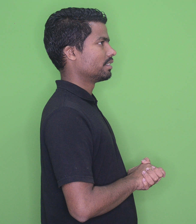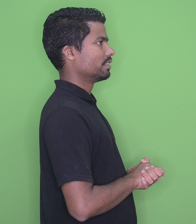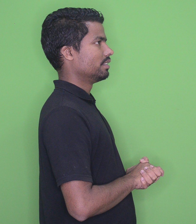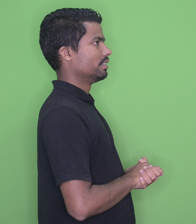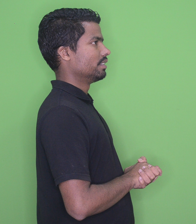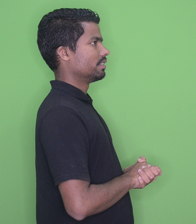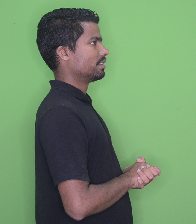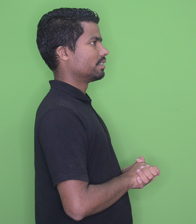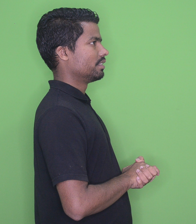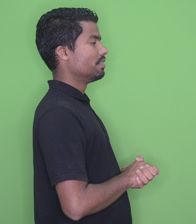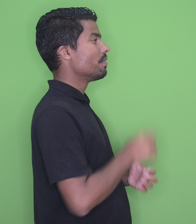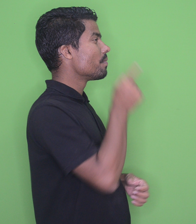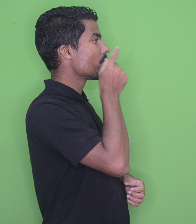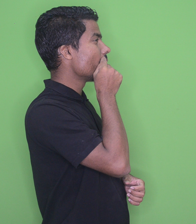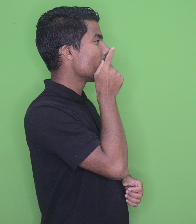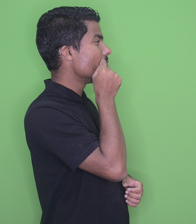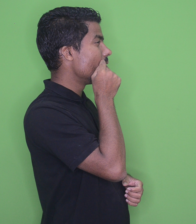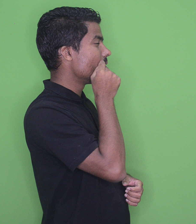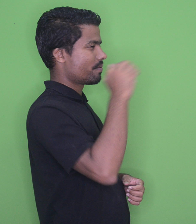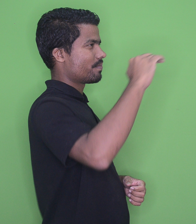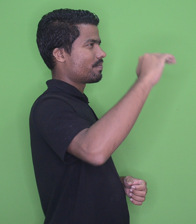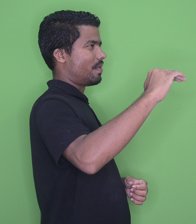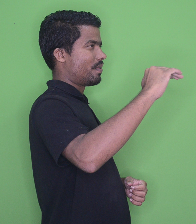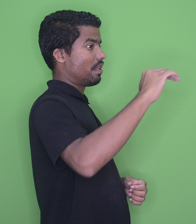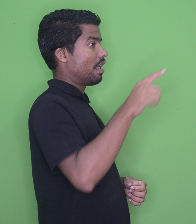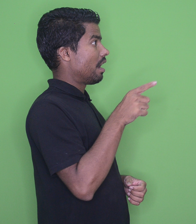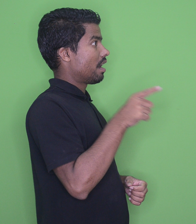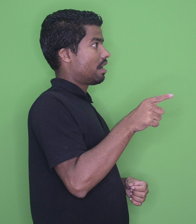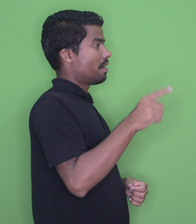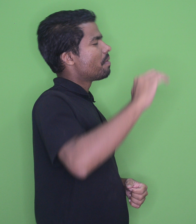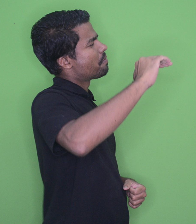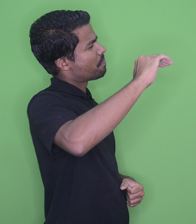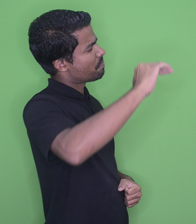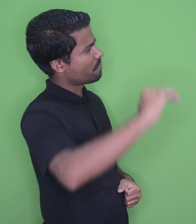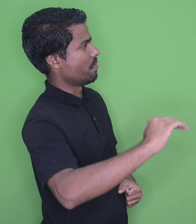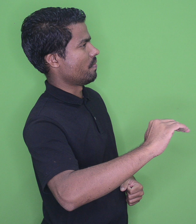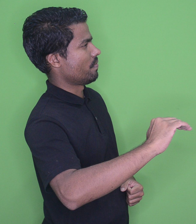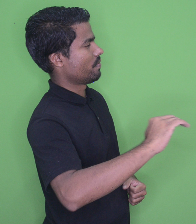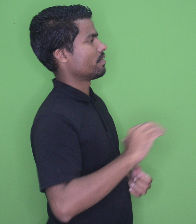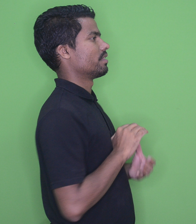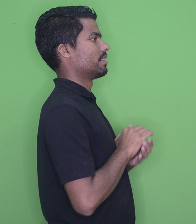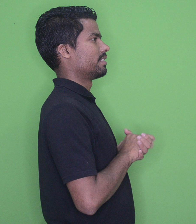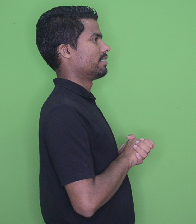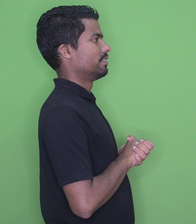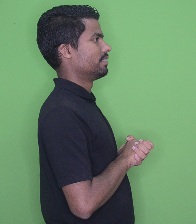Boy is short